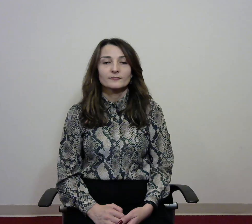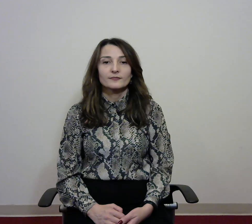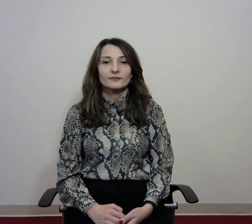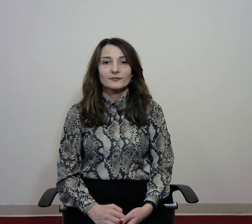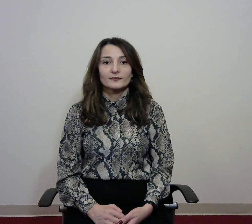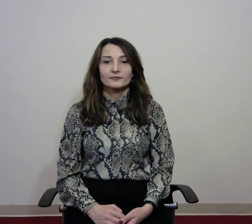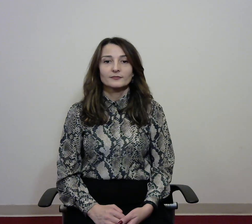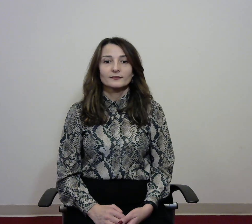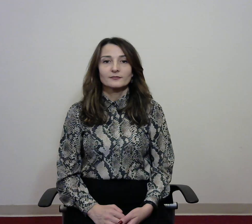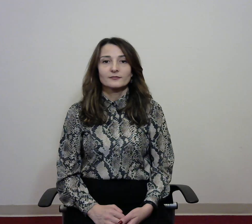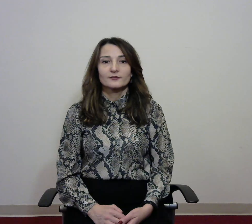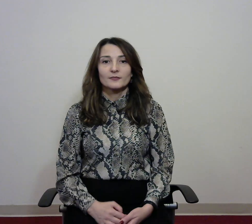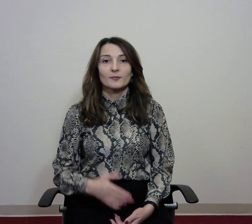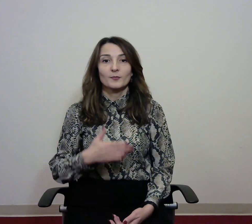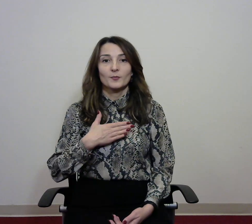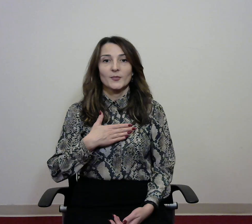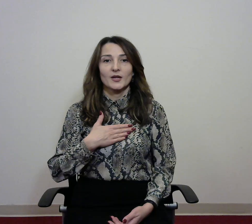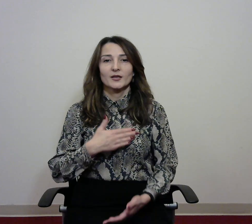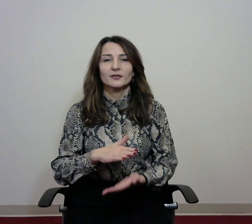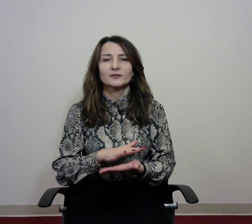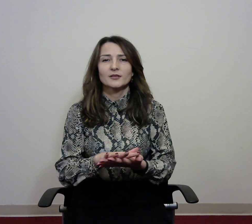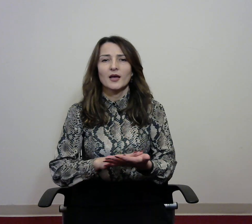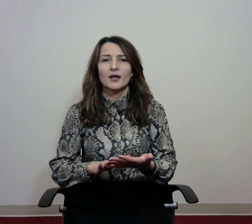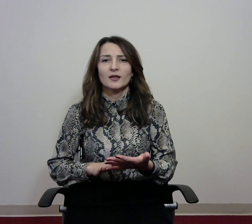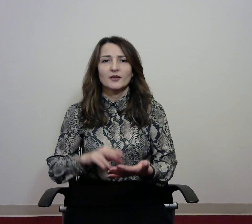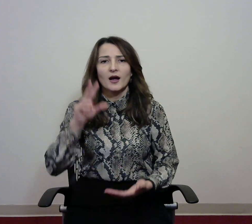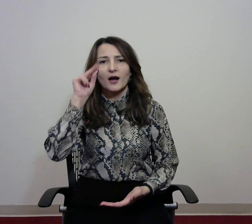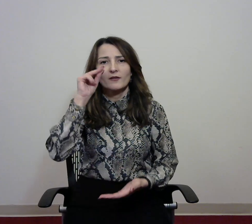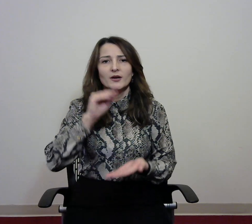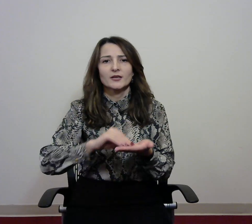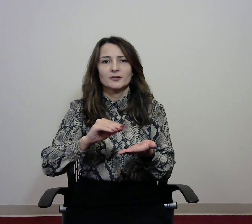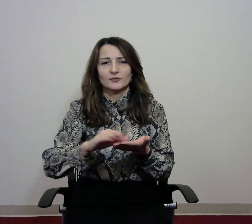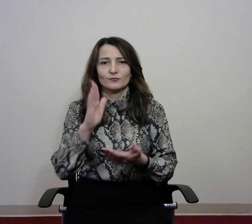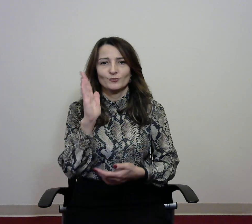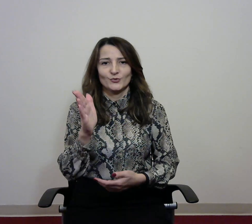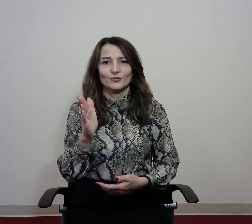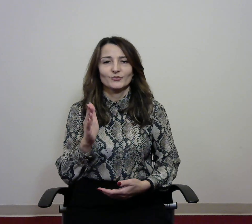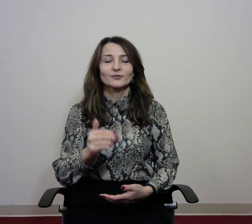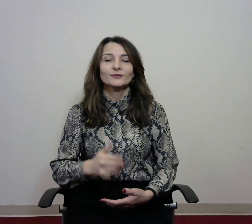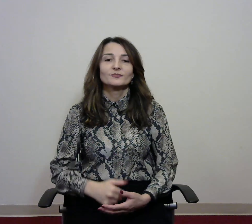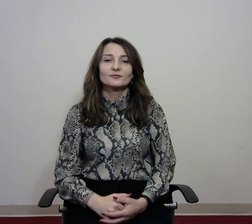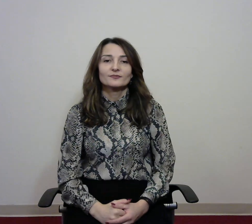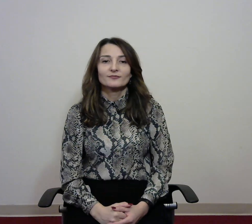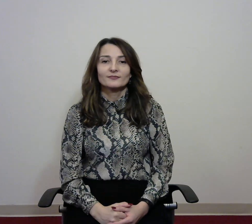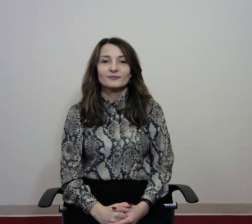Mən ərizəni nə vaxt yazmalıyam?